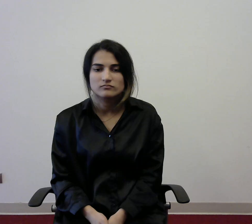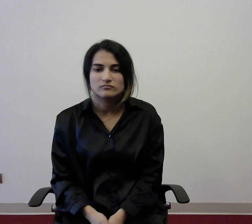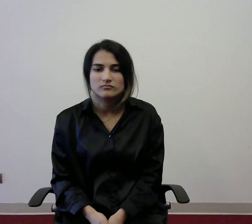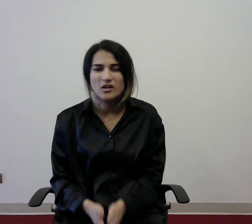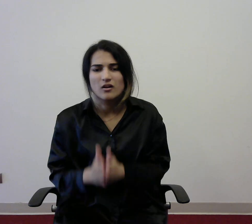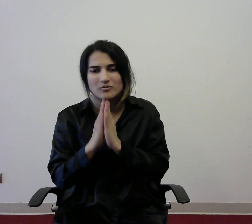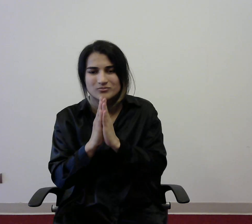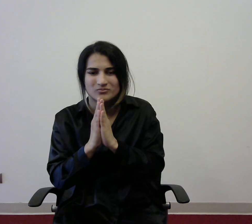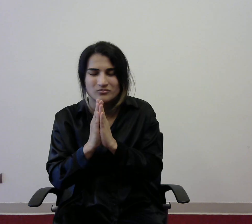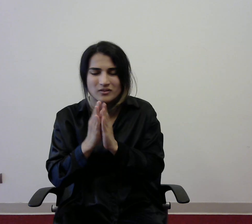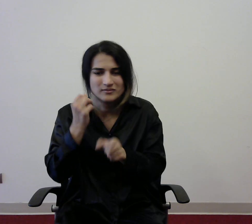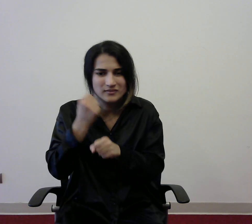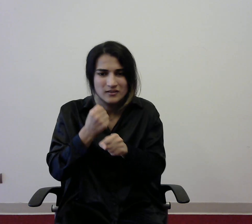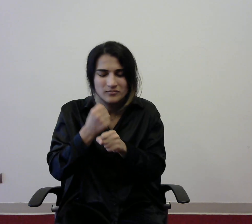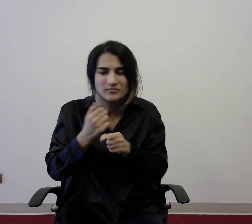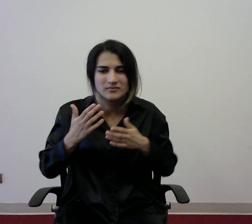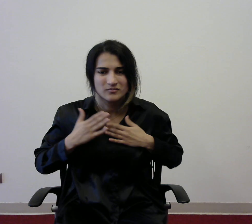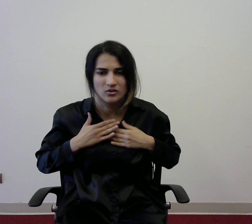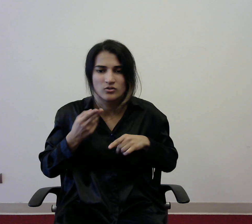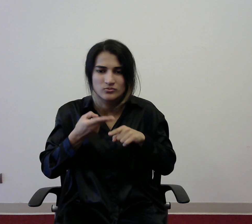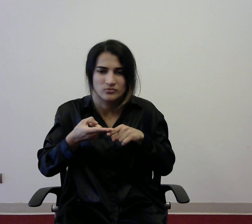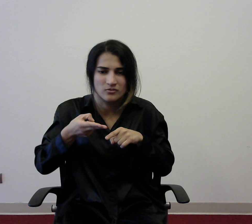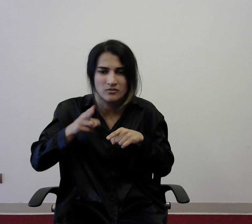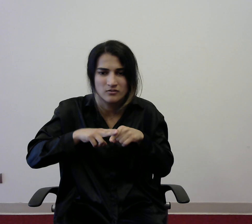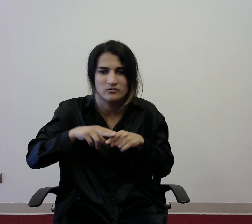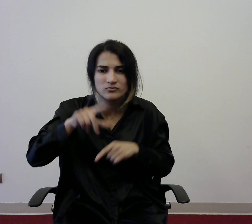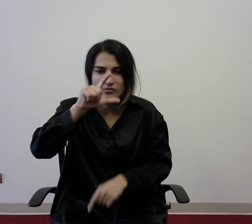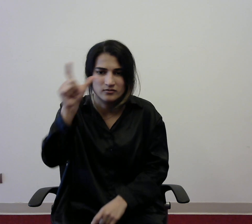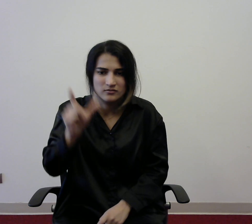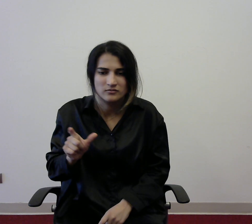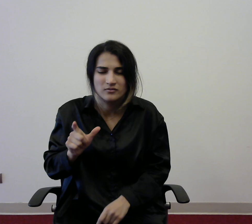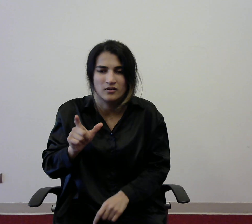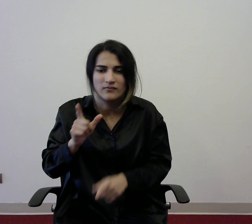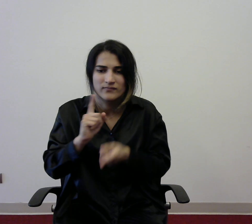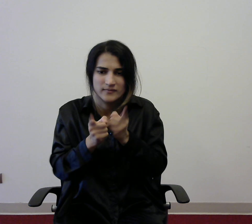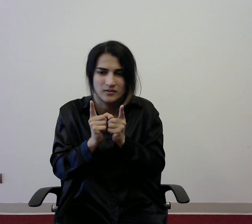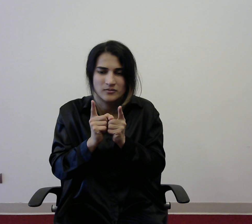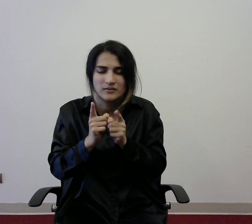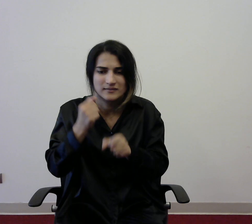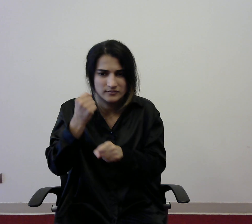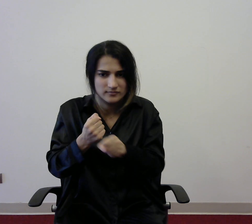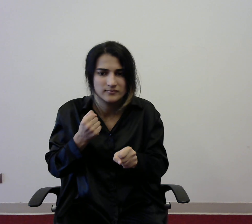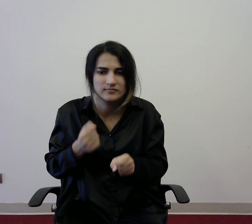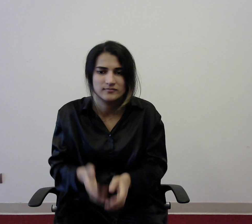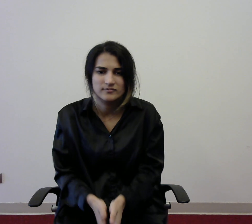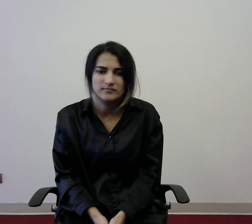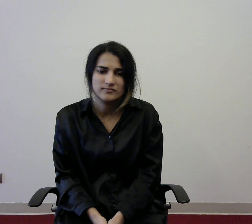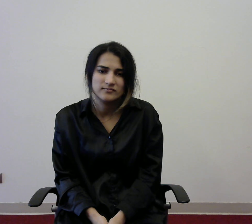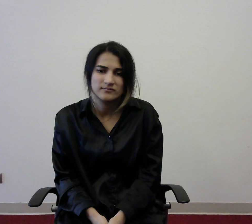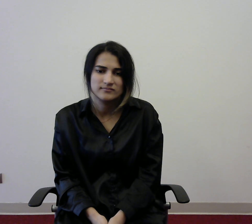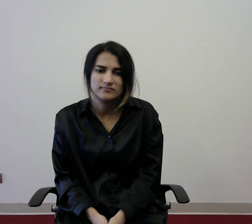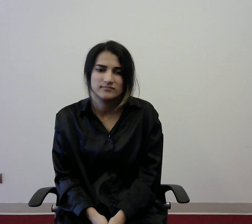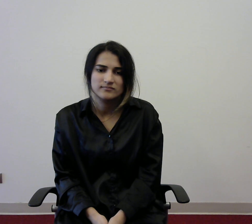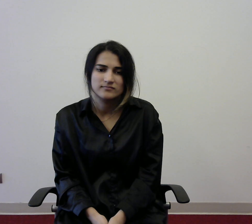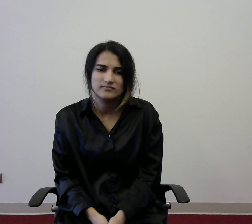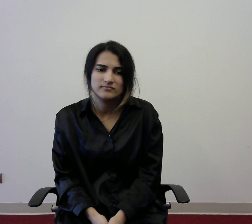Xahiş edirəm, mənə bu şeiri tərcümə edin